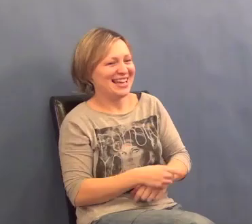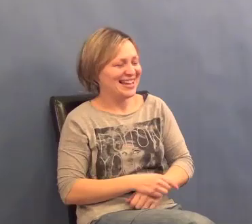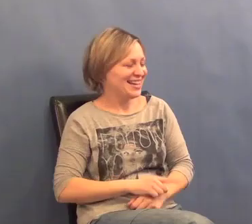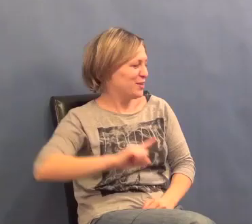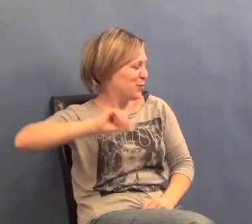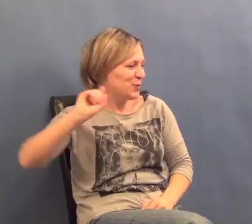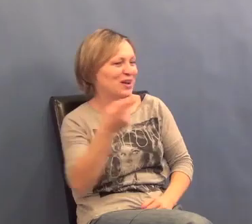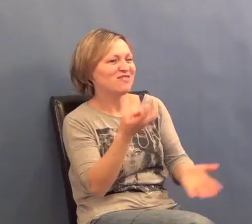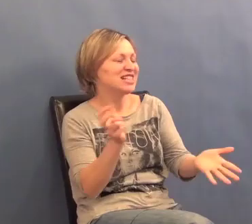Wynocha.